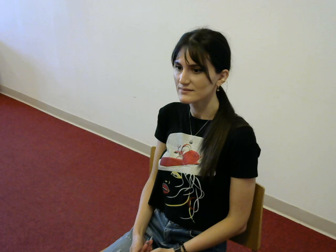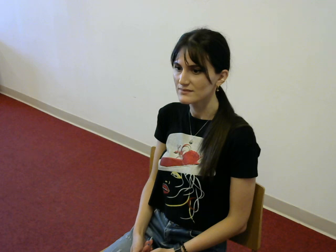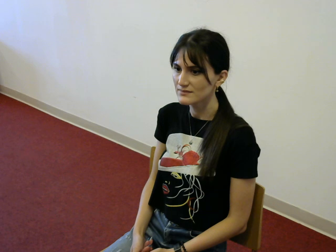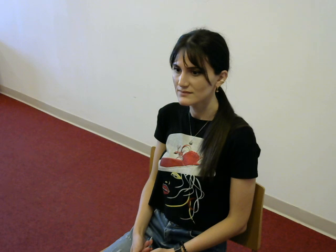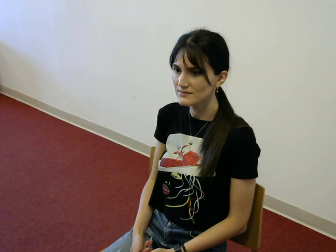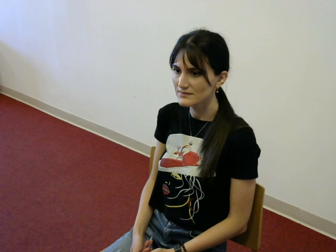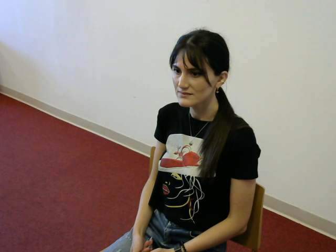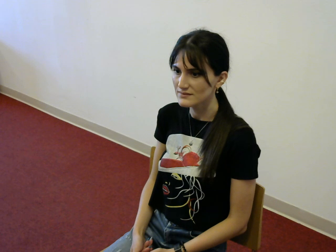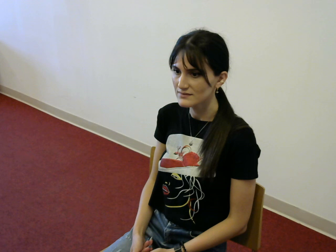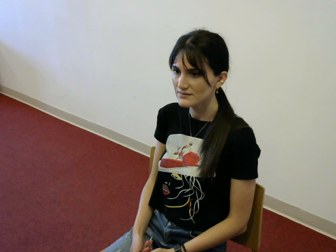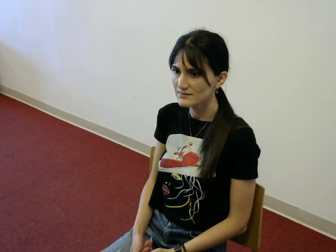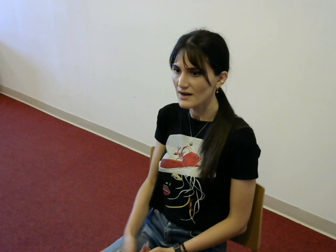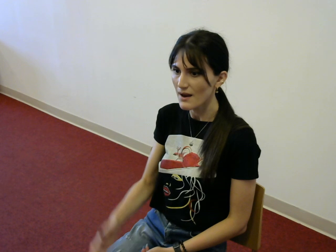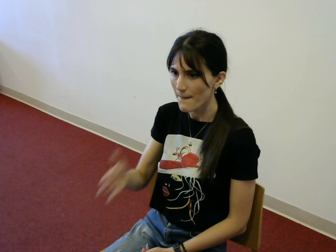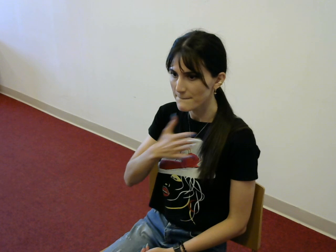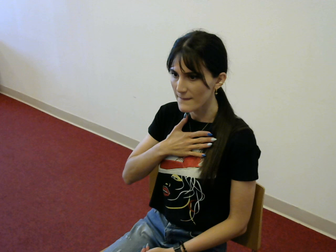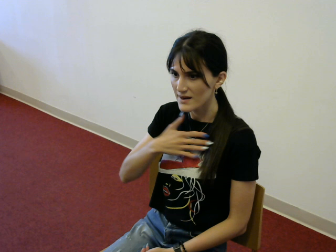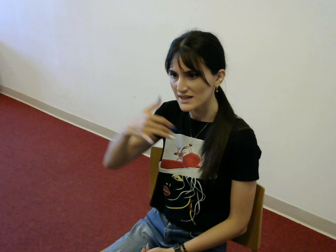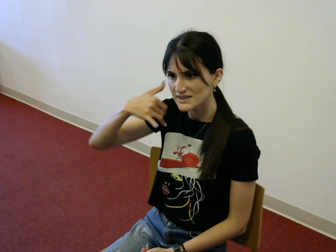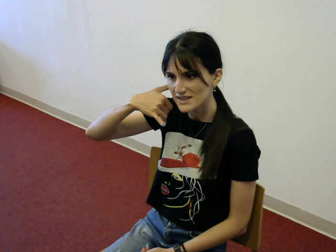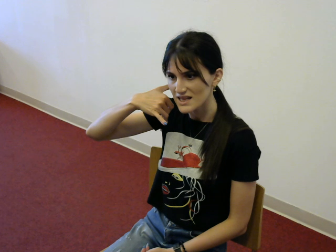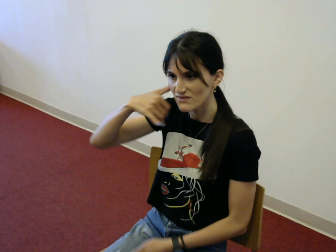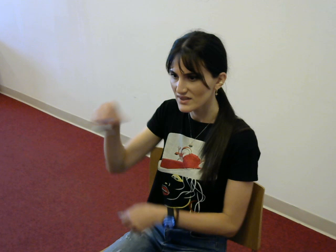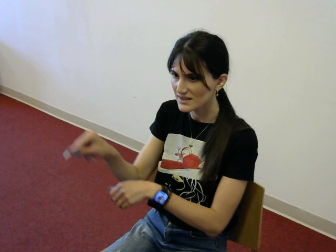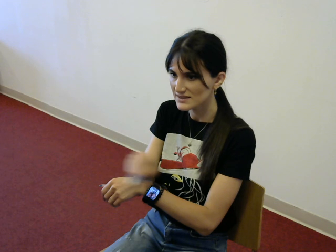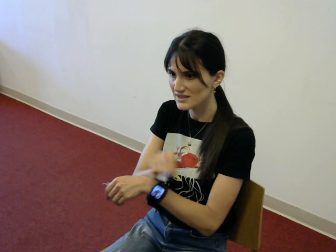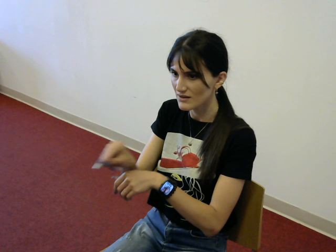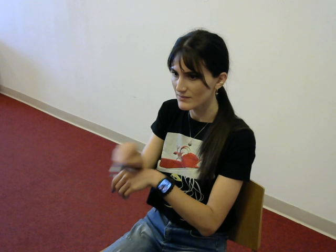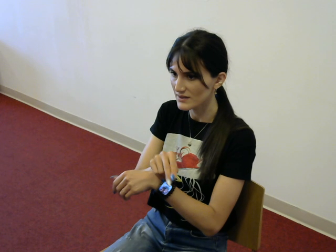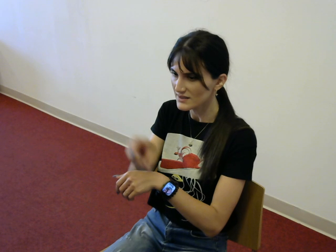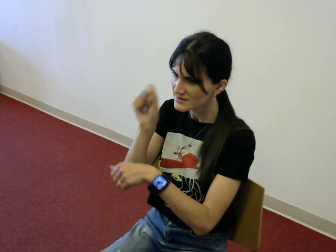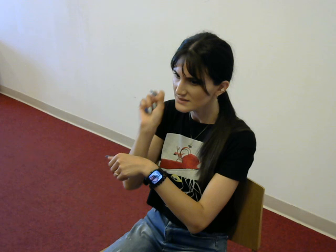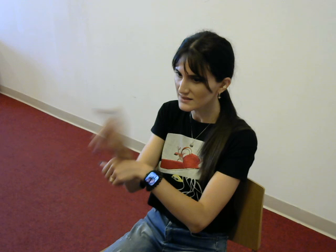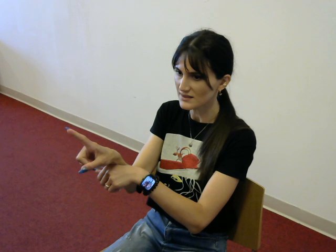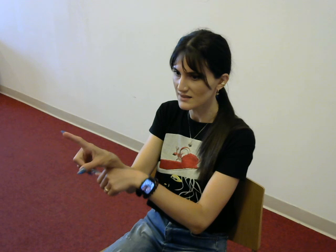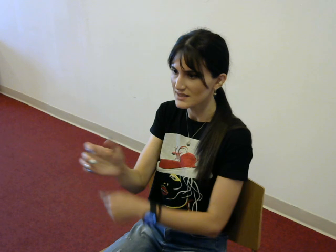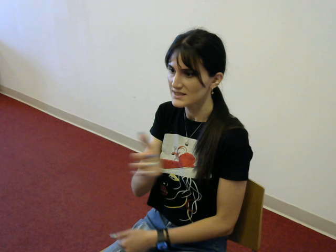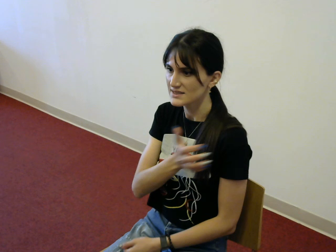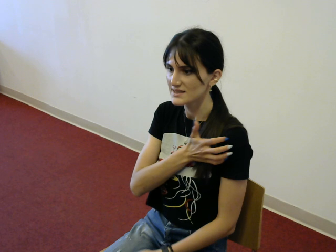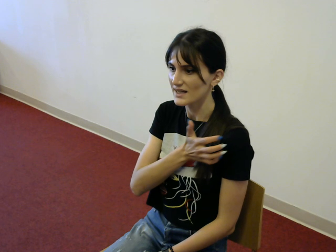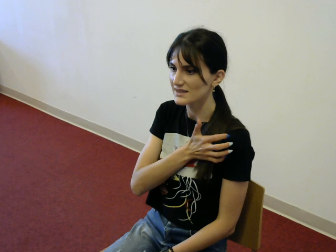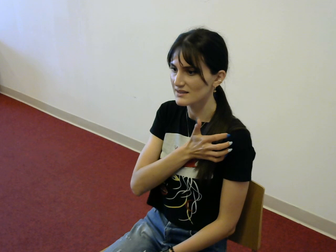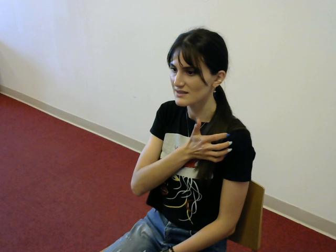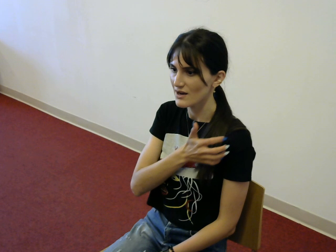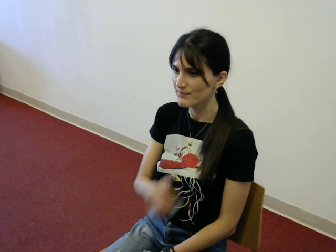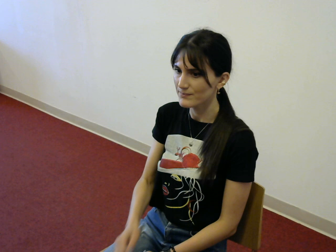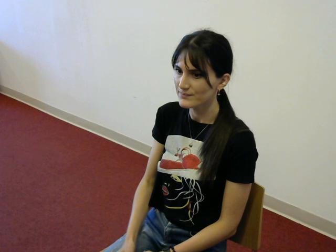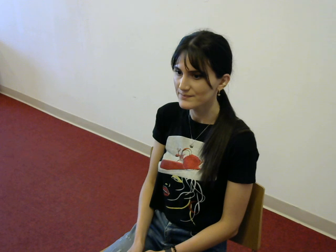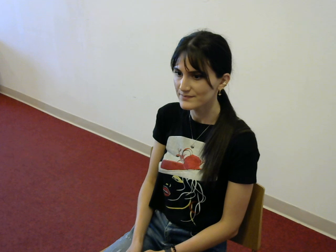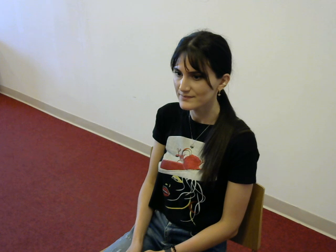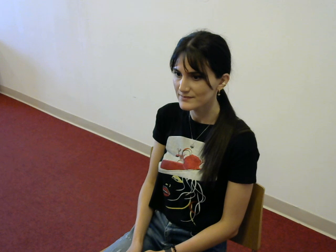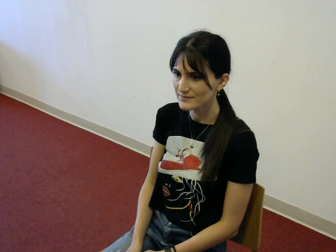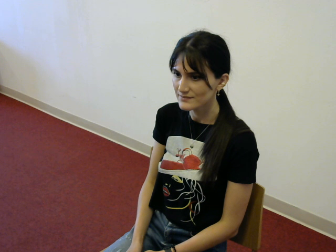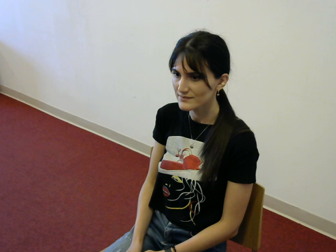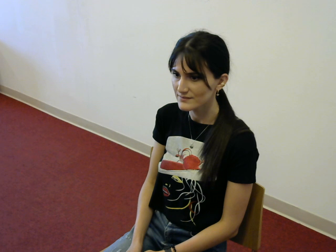Mən telefonu təmir etdirmək istəyirəm